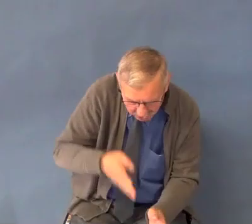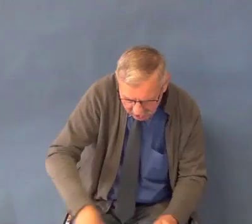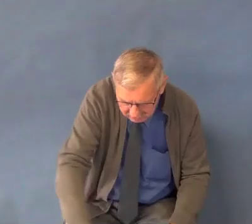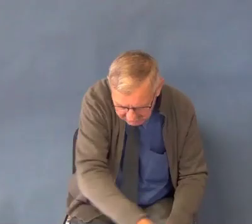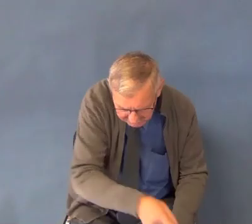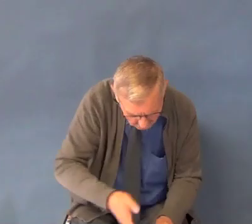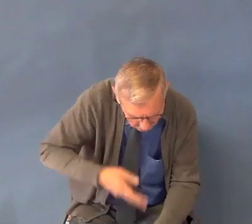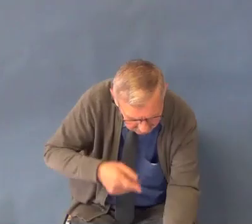Pociąg.